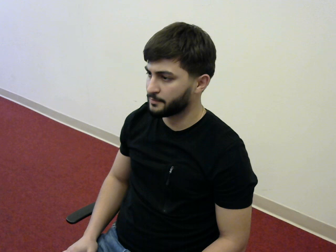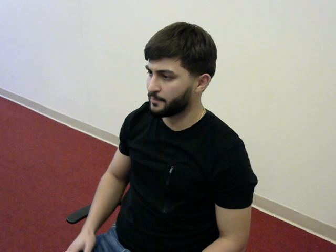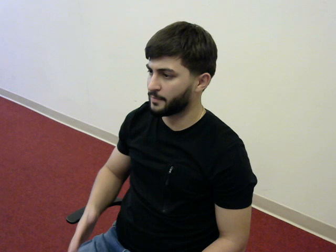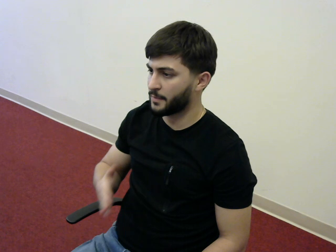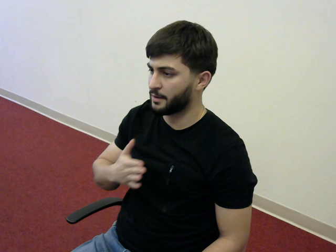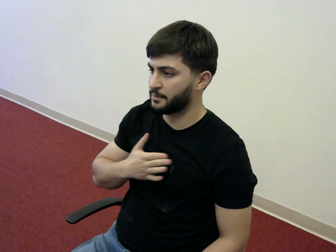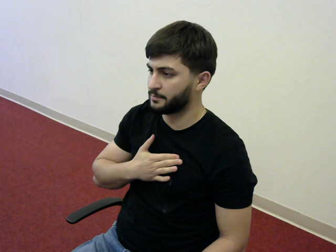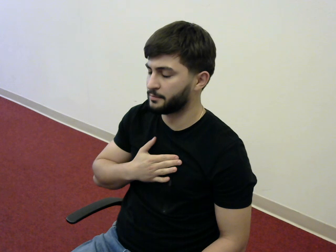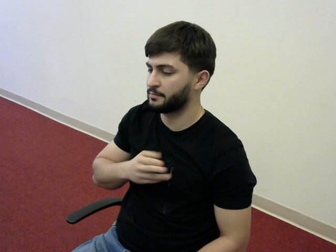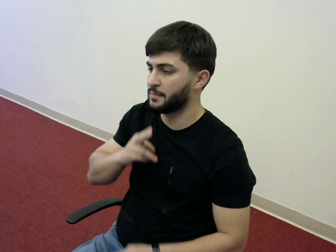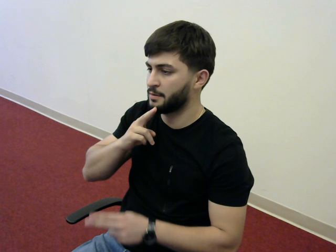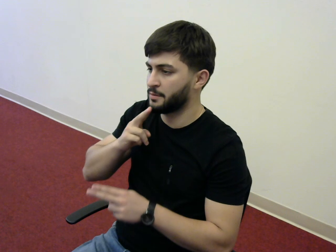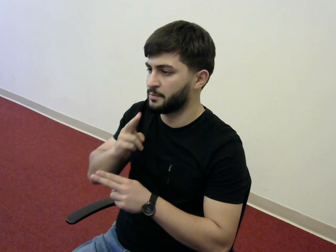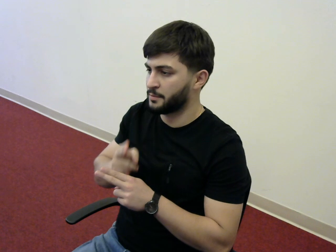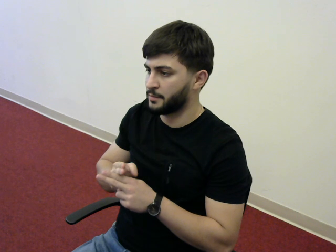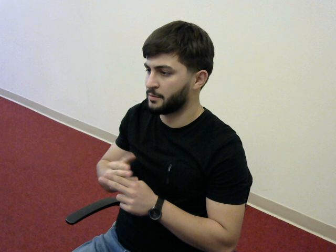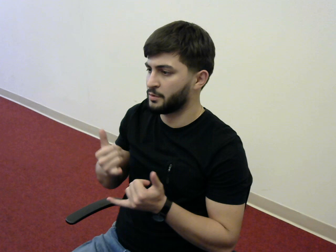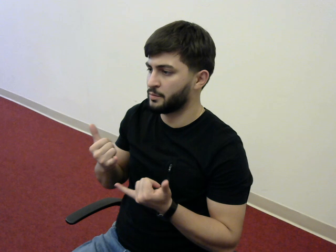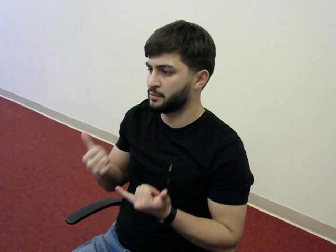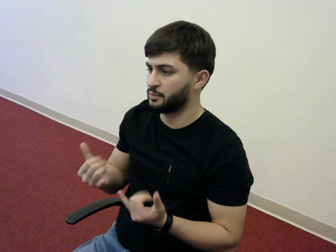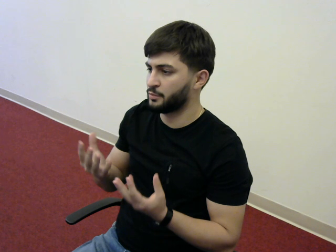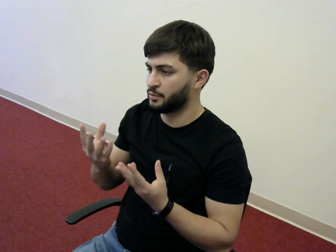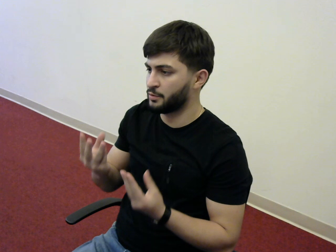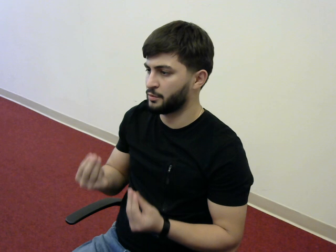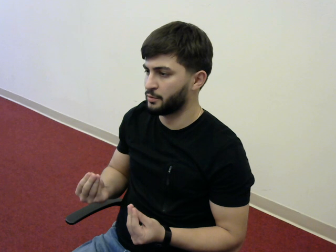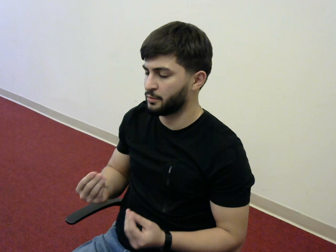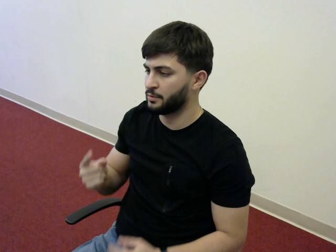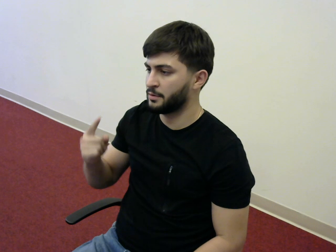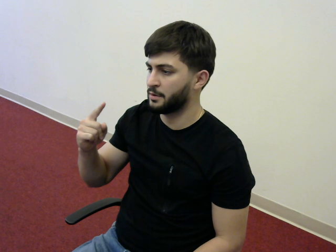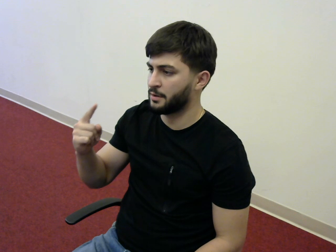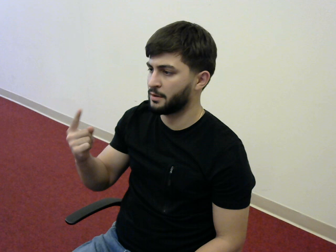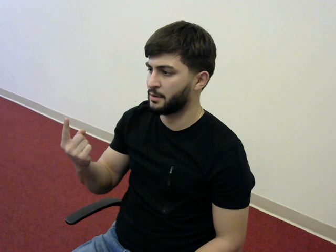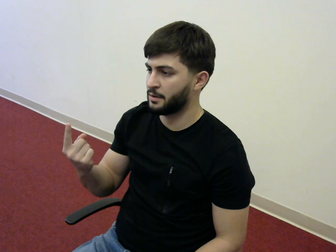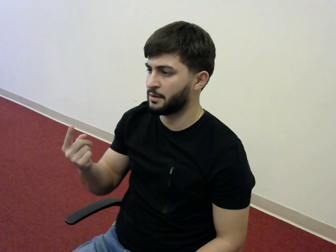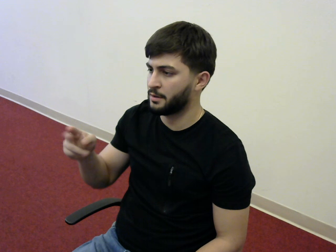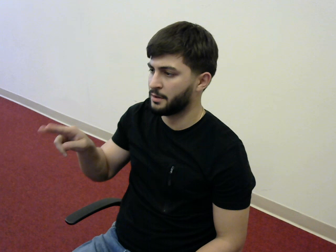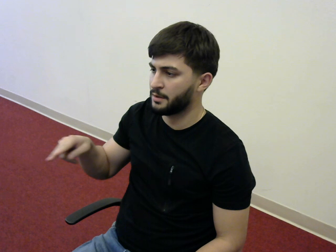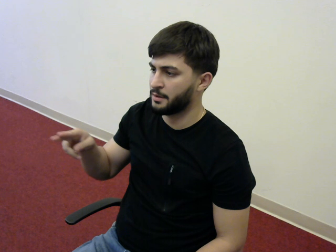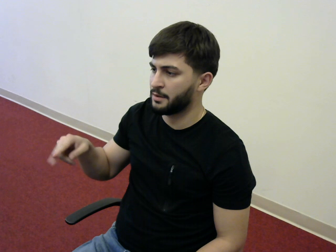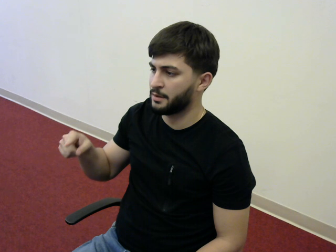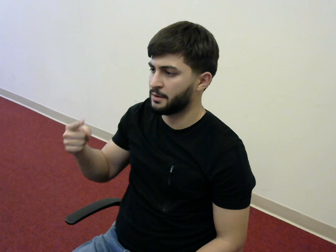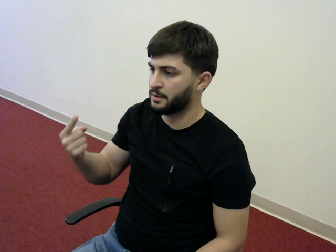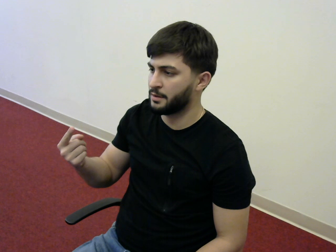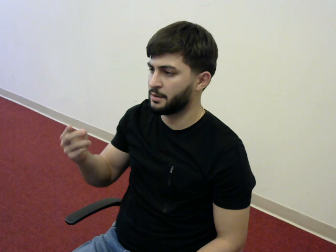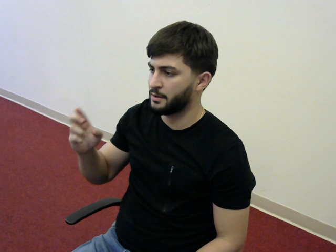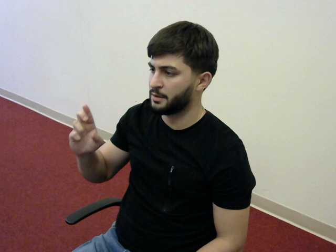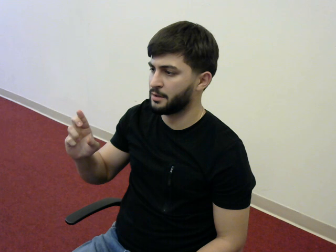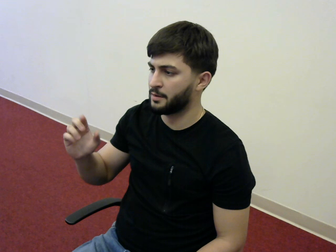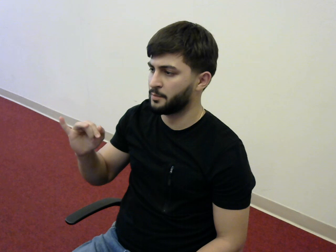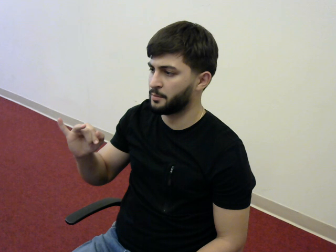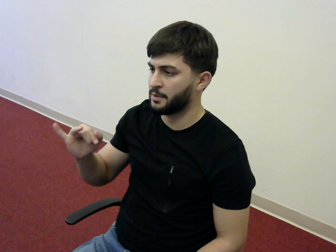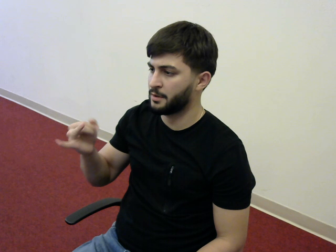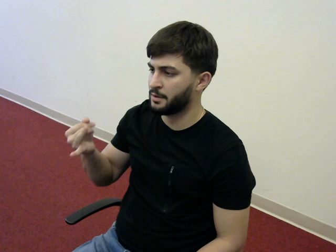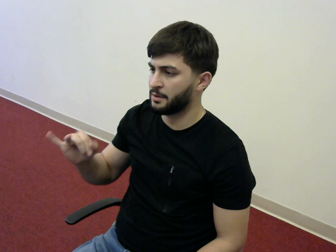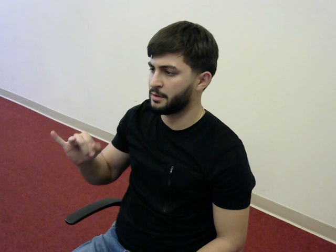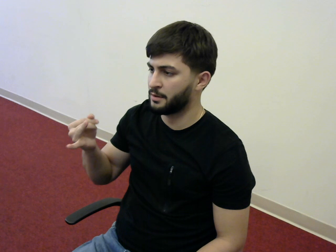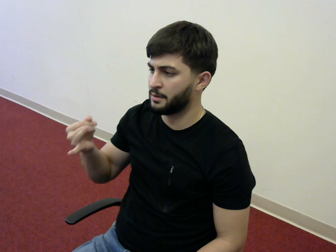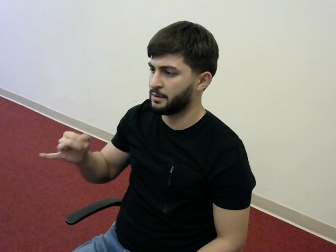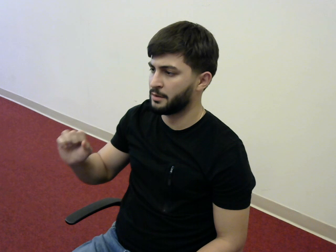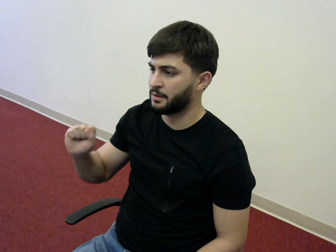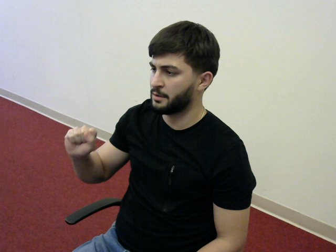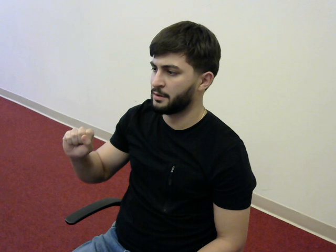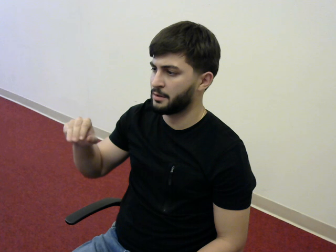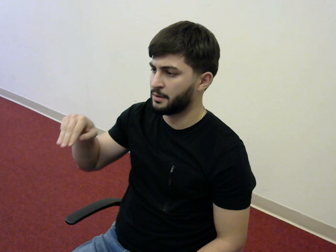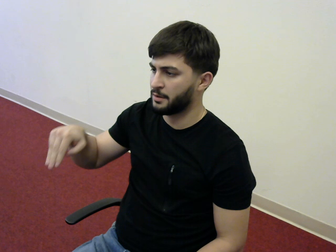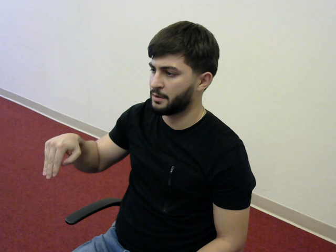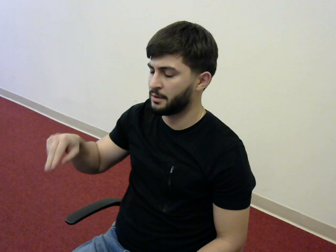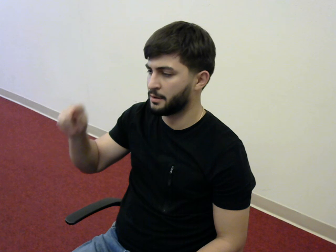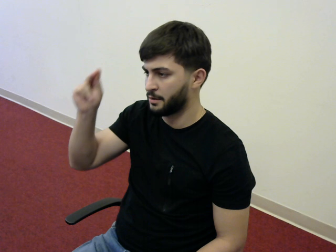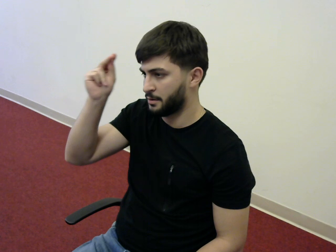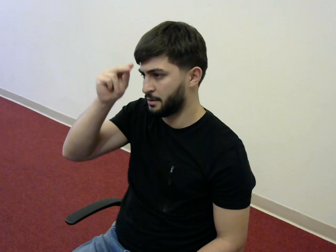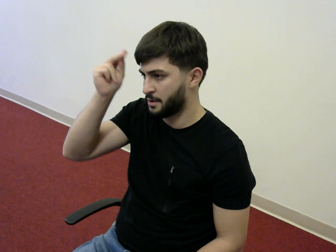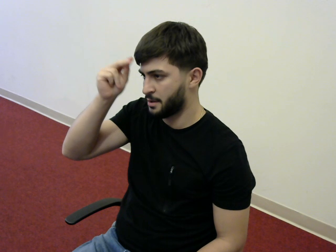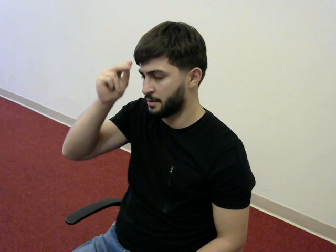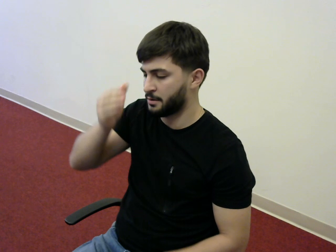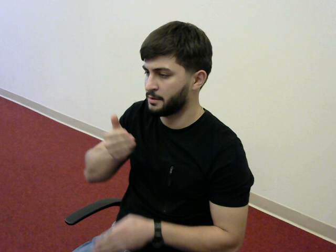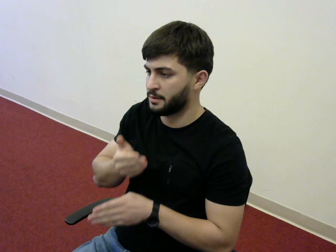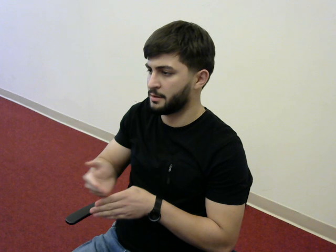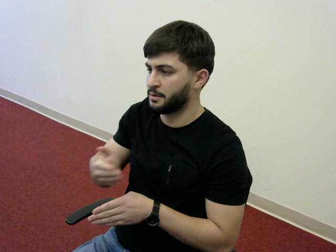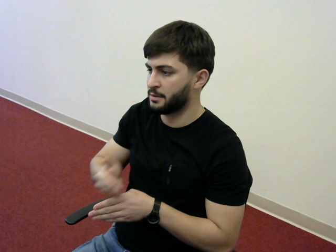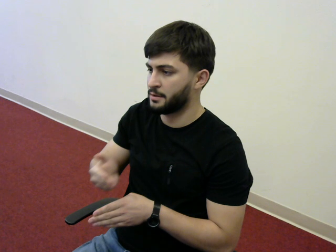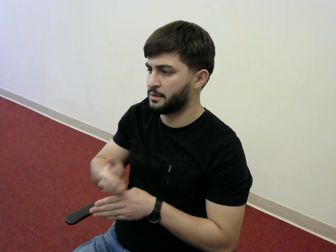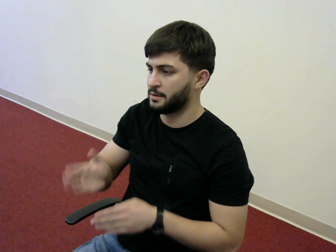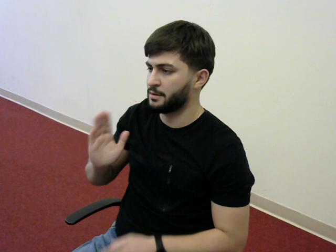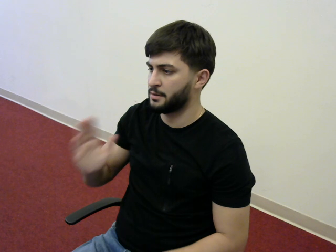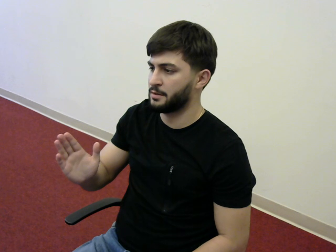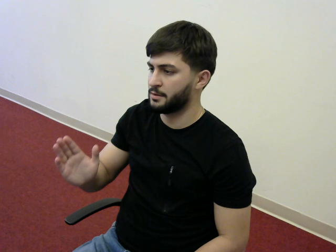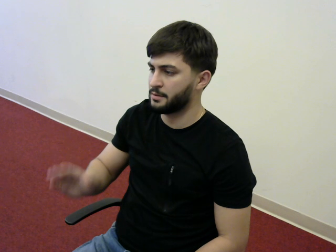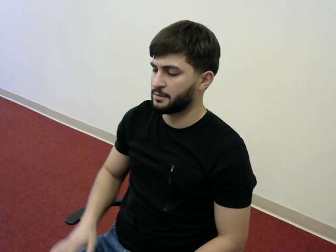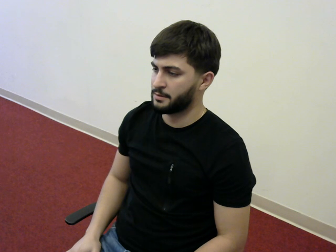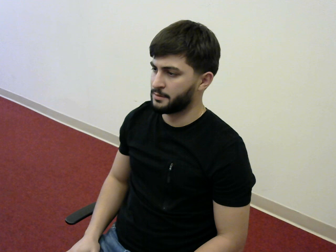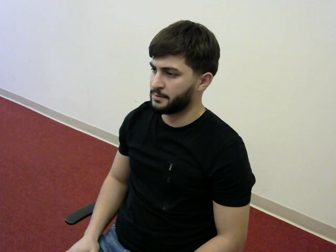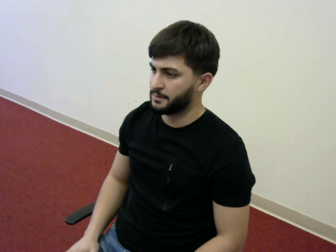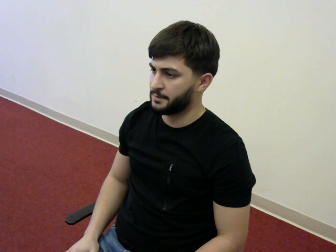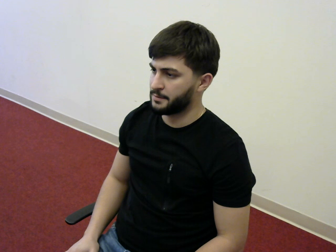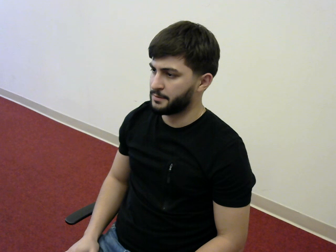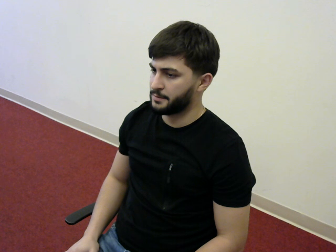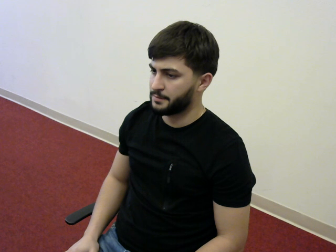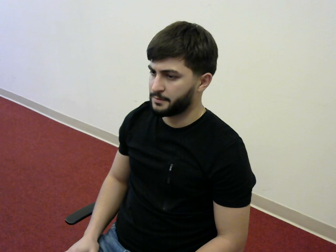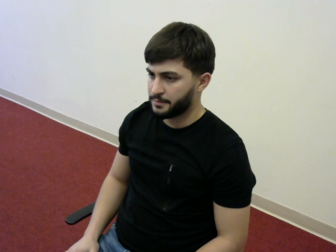Mənim bacım bu gün ədəbiyyat dərsinə gecikəcək